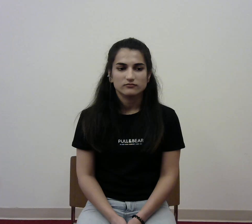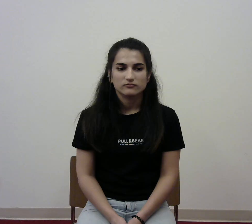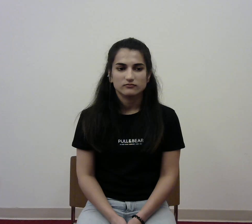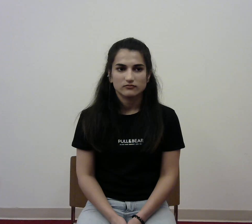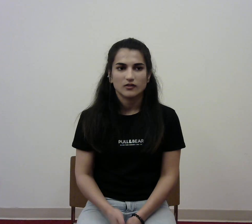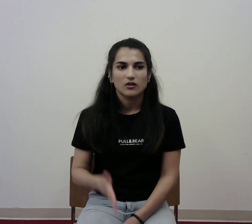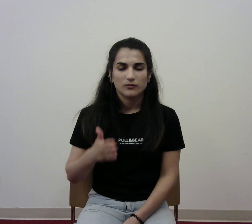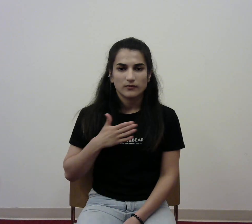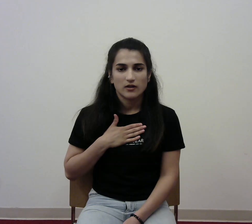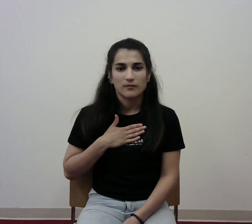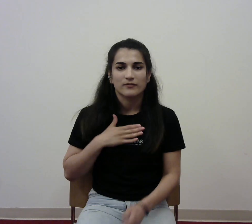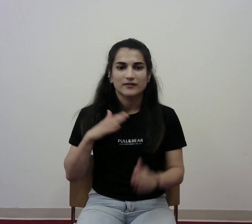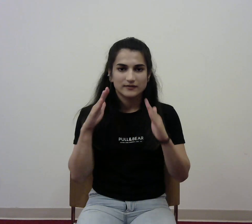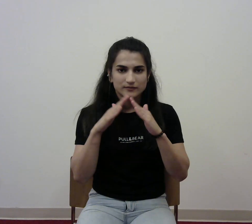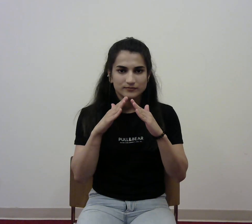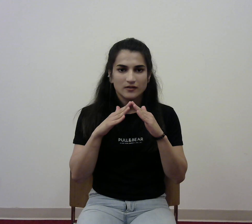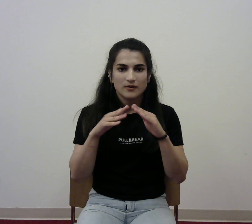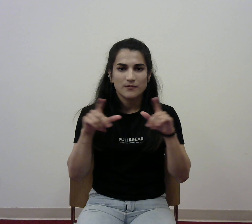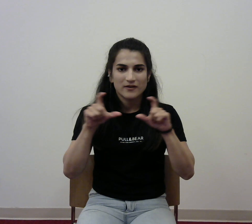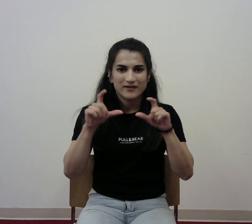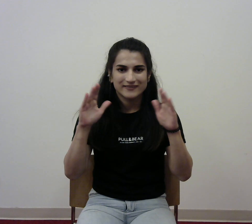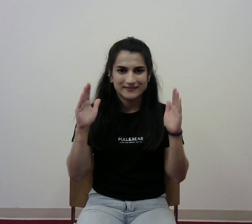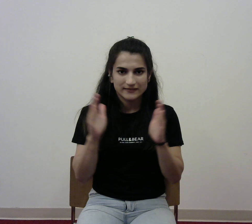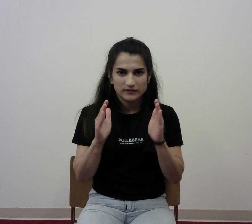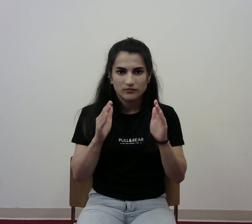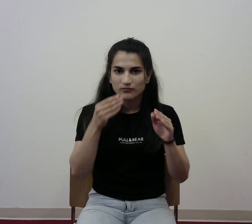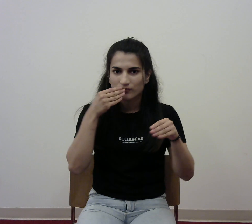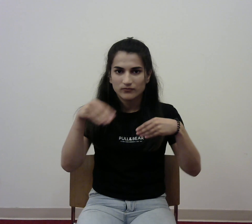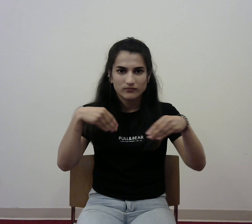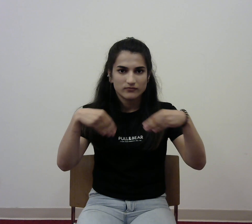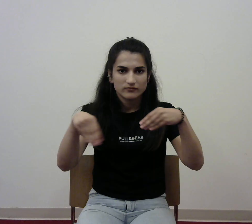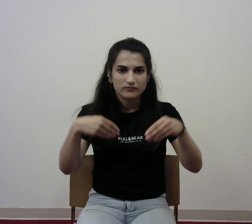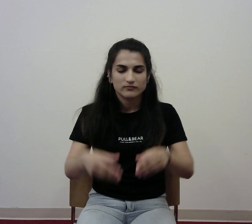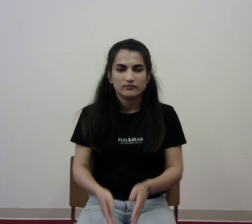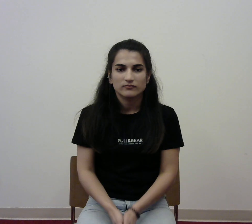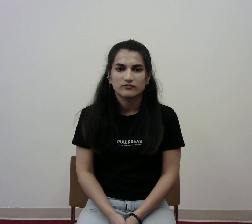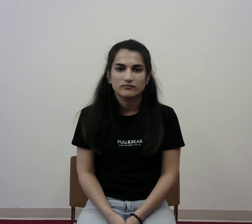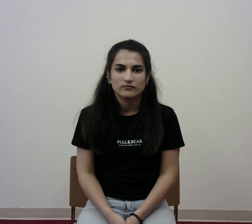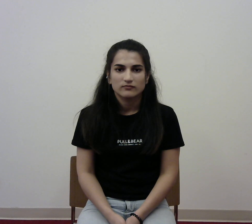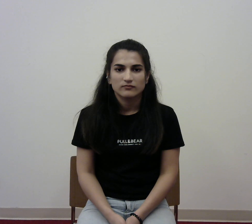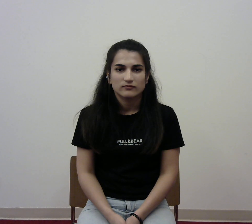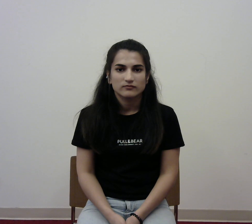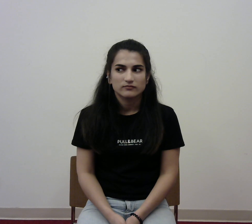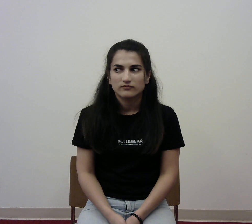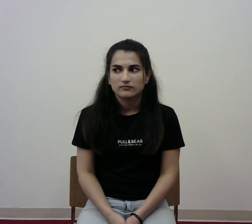Mən evə ərzaq almalıyam